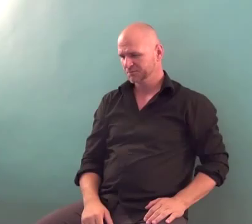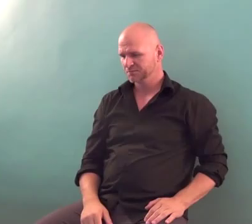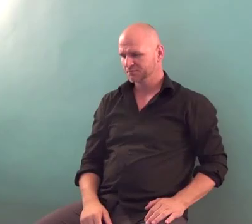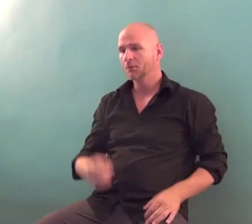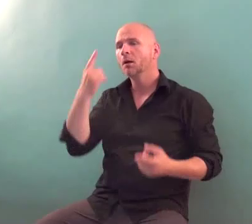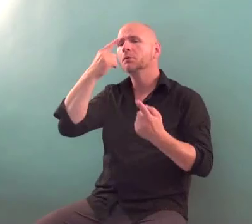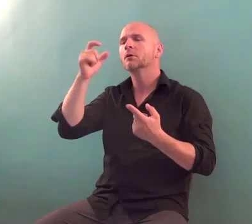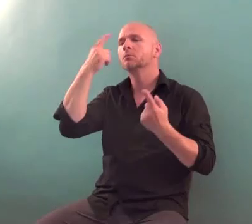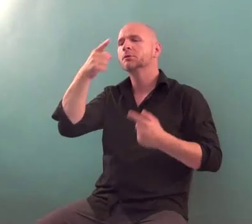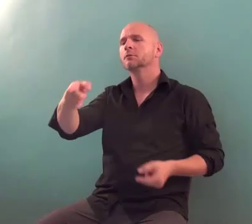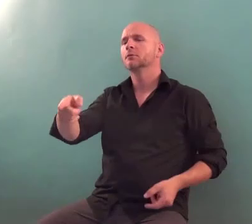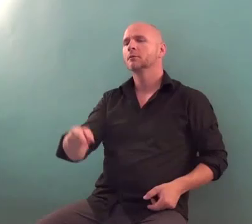A ty co o tym myślisz?